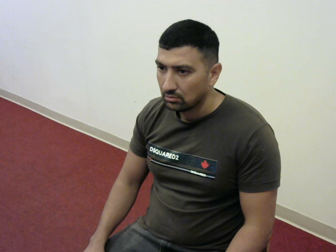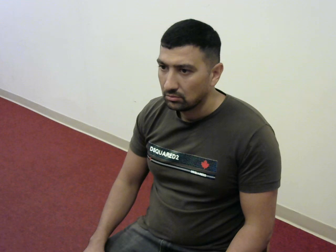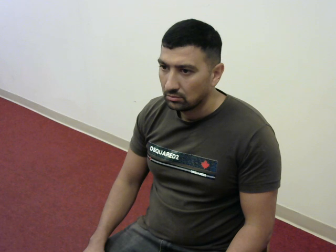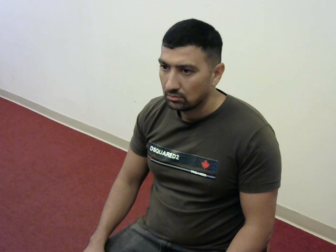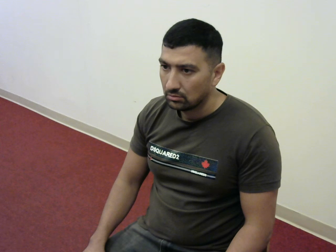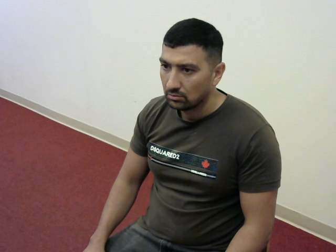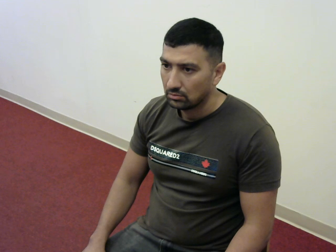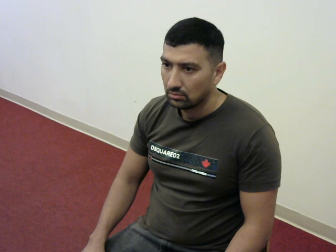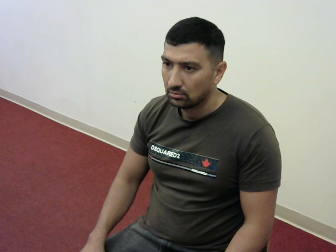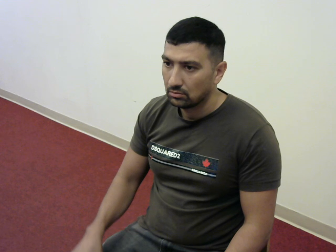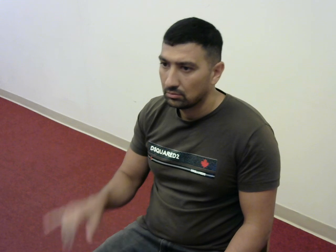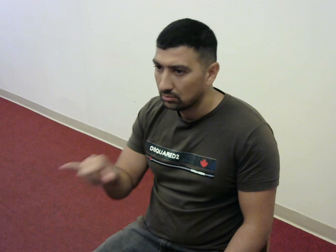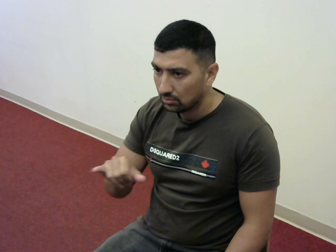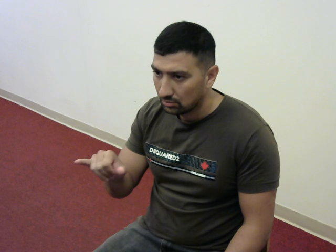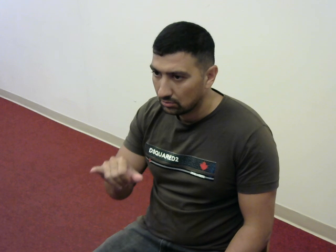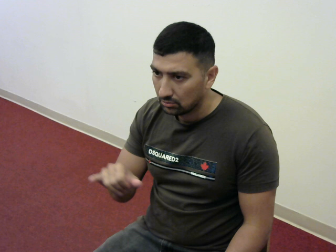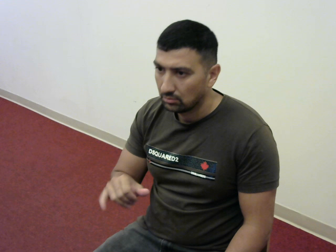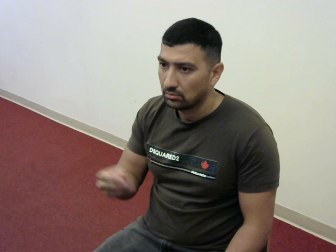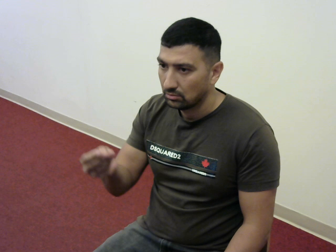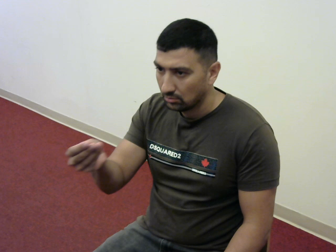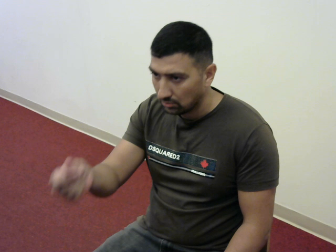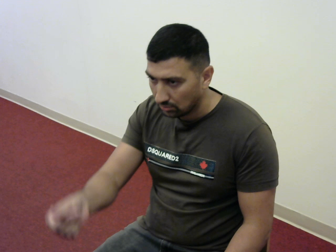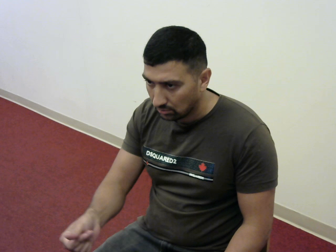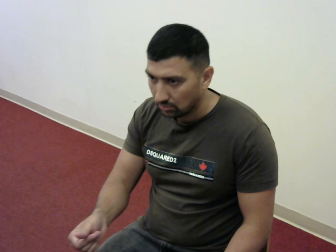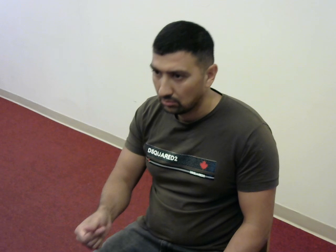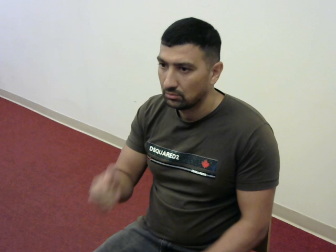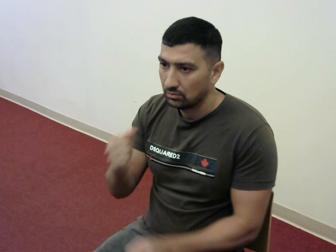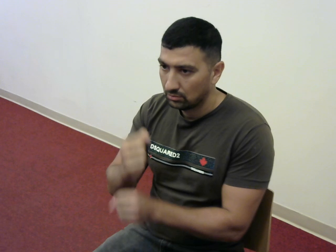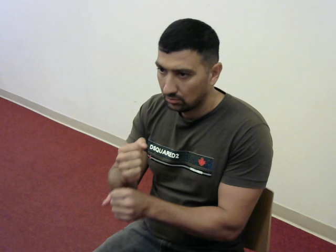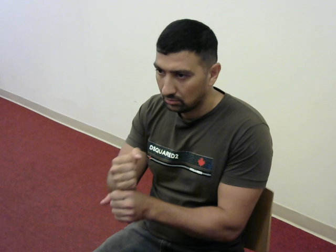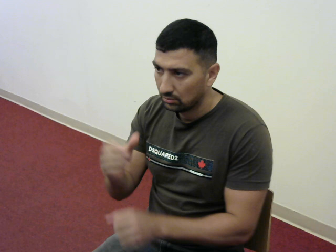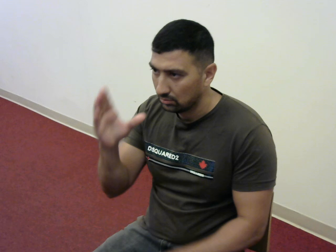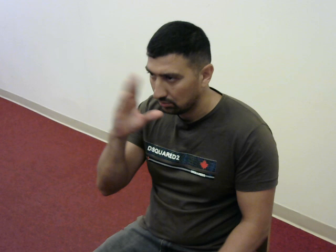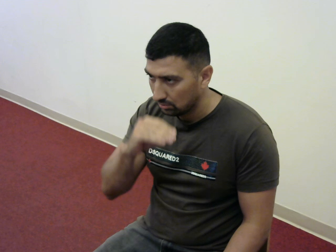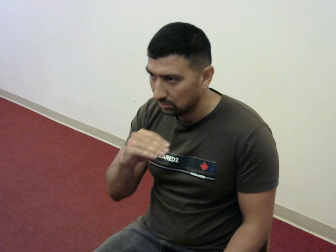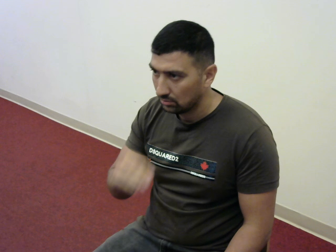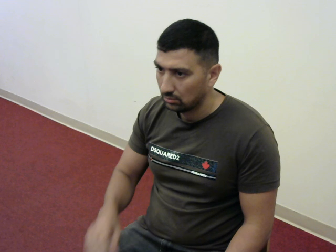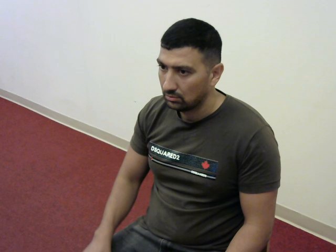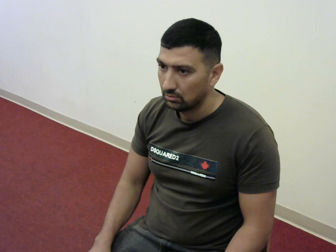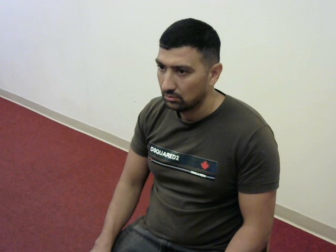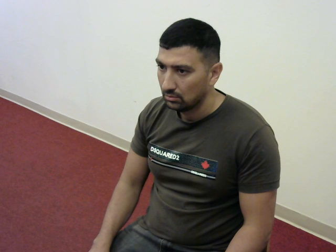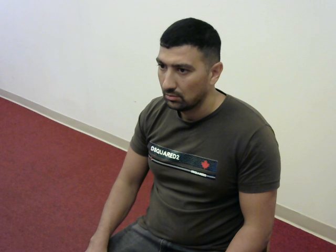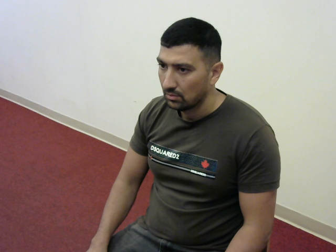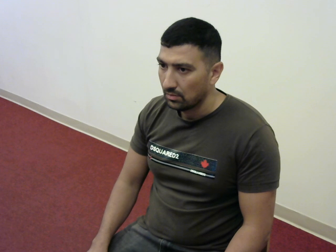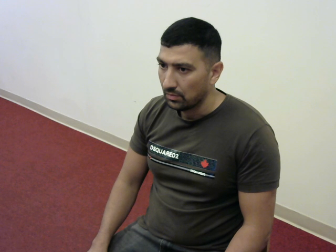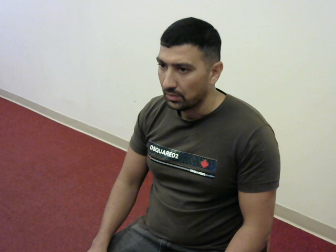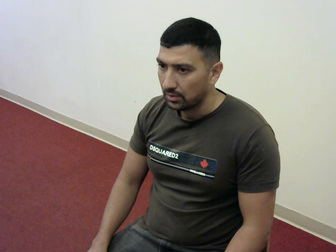Harda ödəniş edə bilərəm?